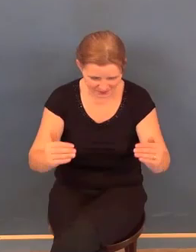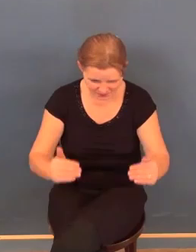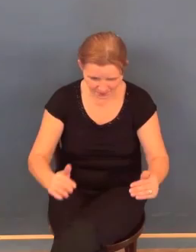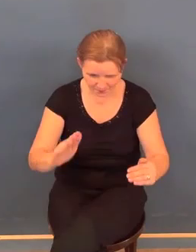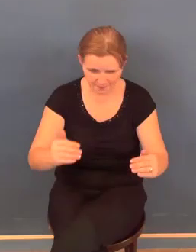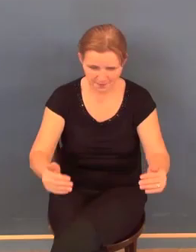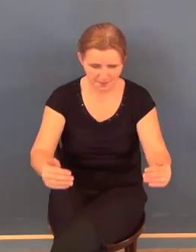Następny.